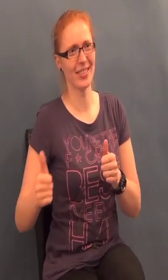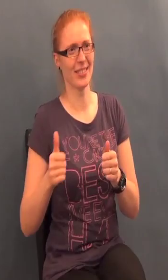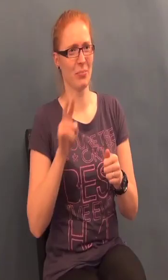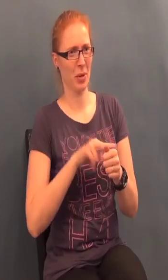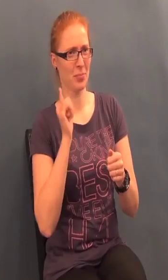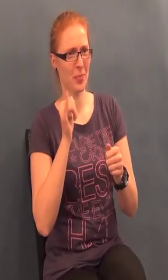Policjant to widzi i się zastanawia.